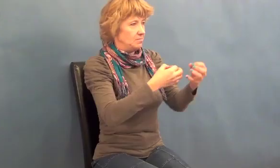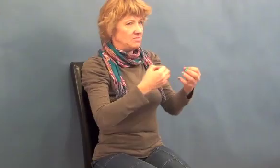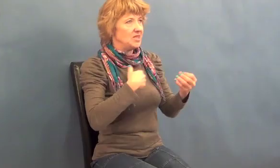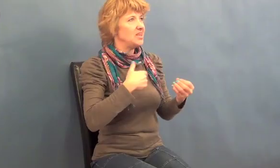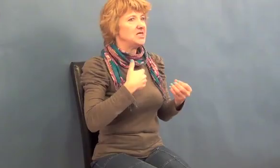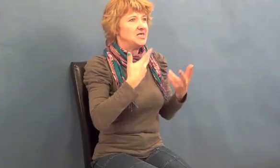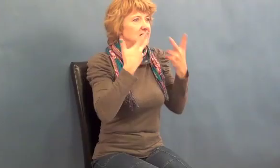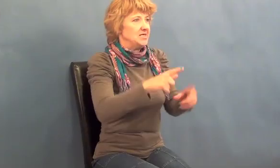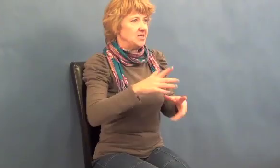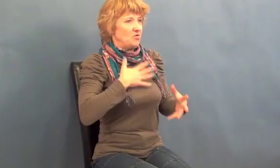"Nic nie czułem."